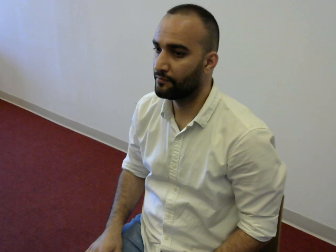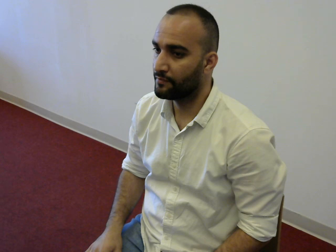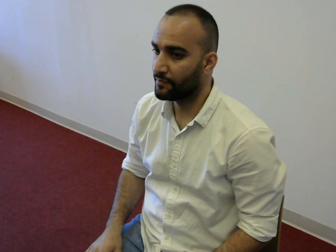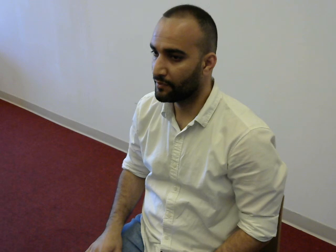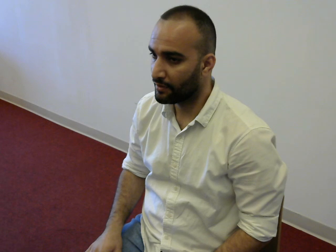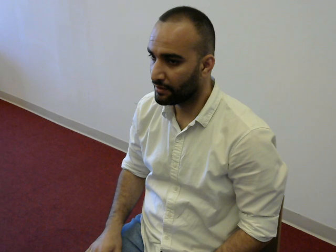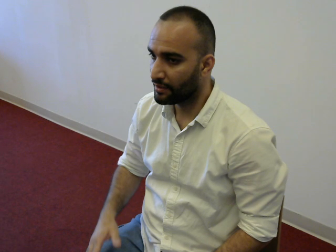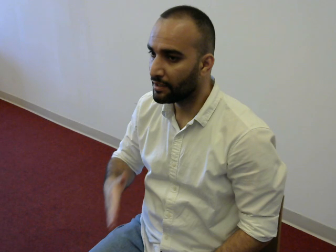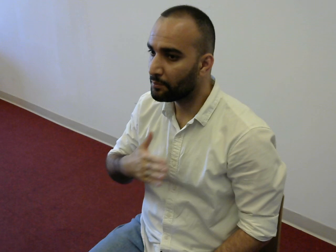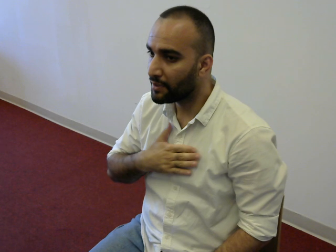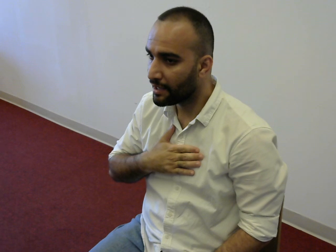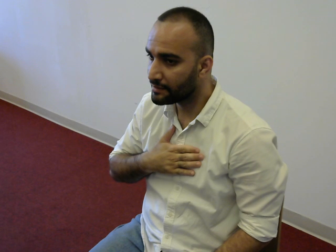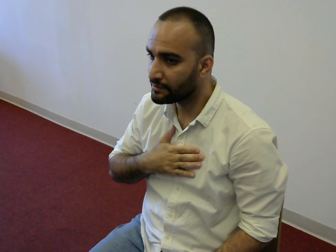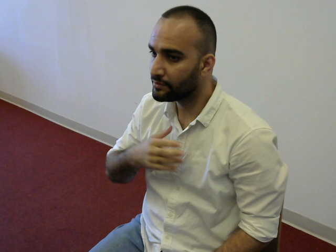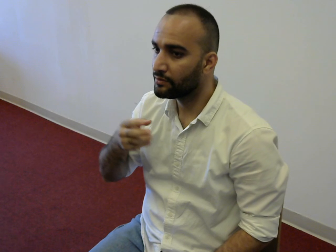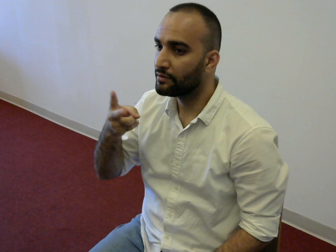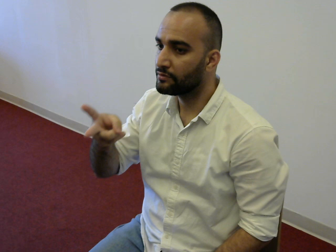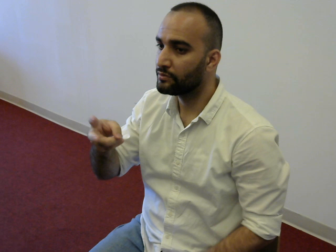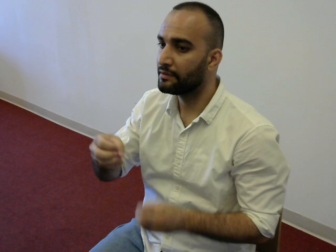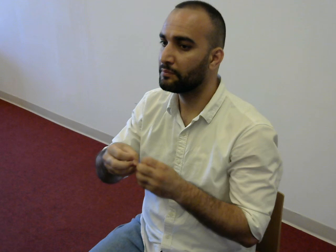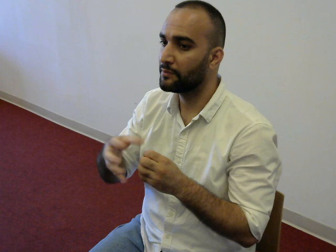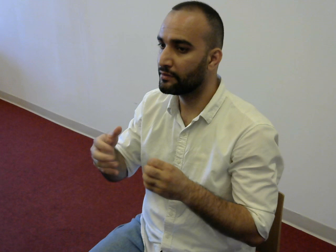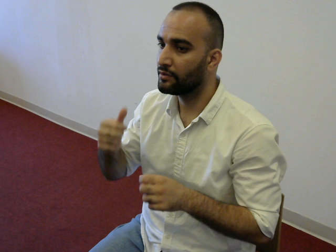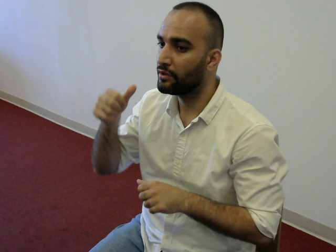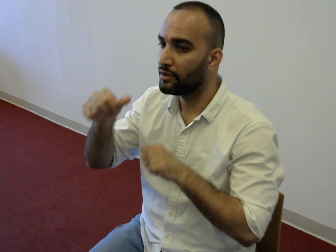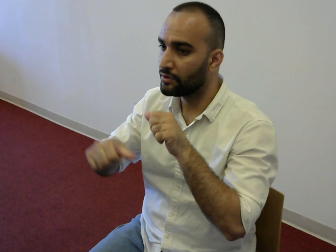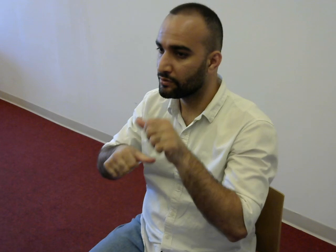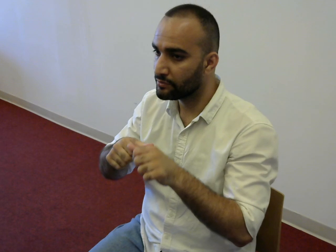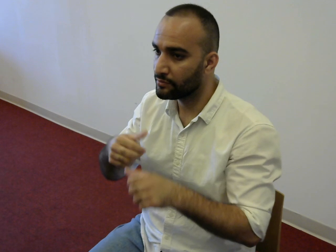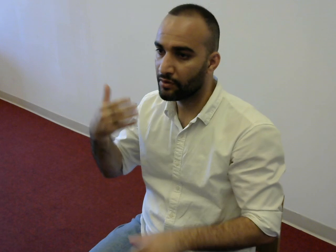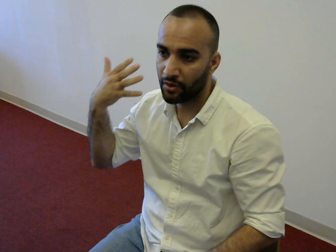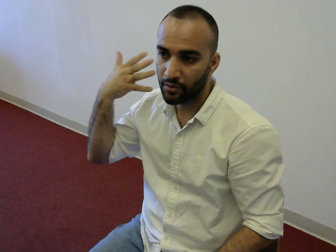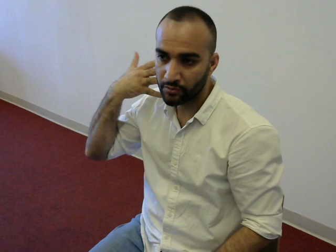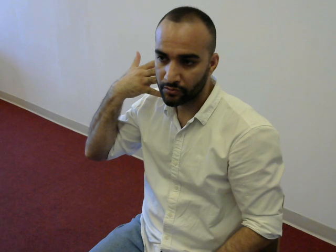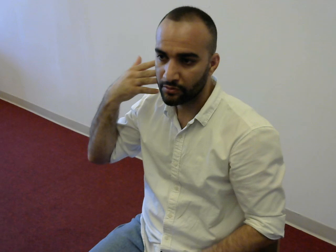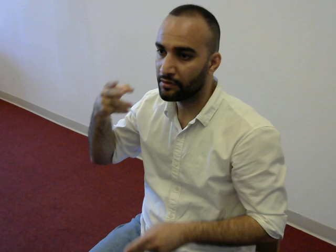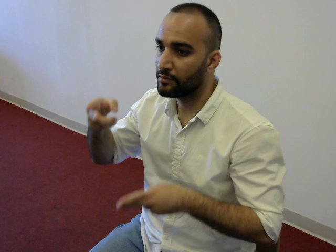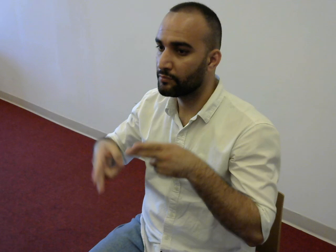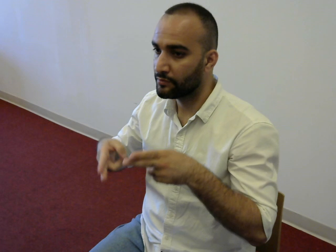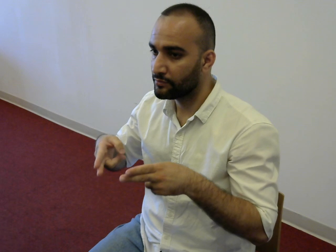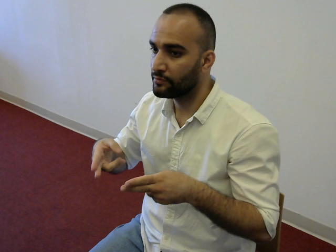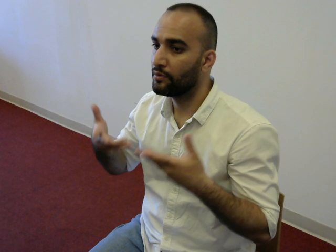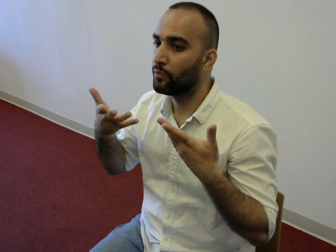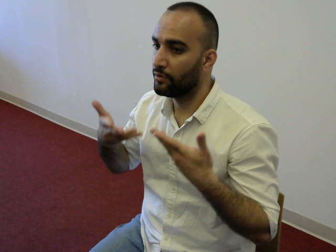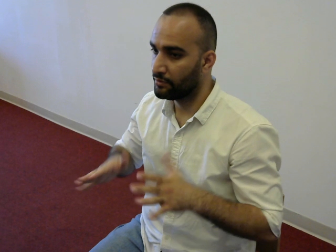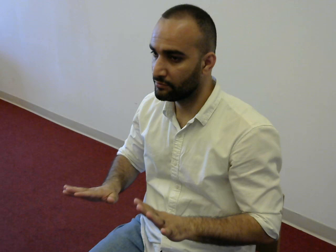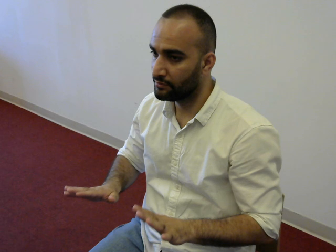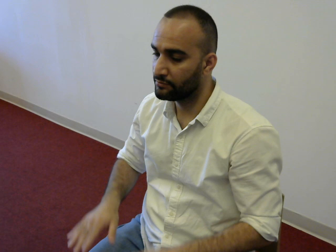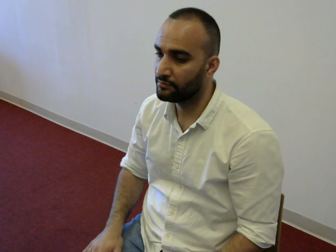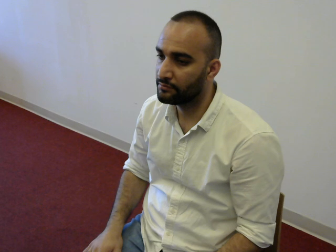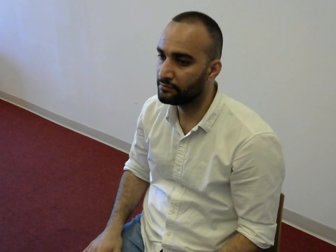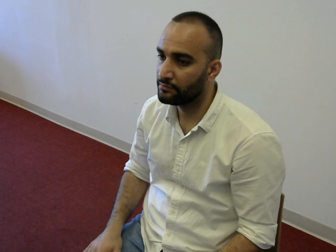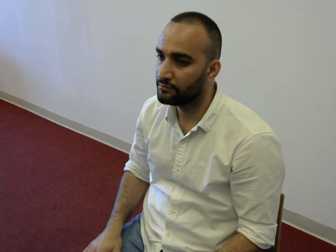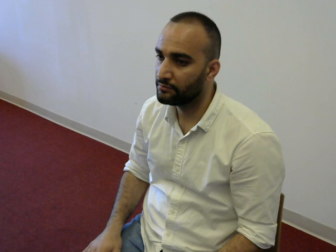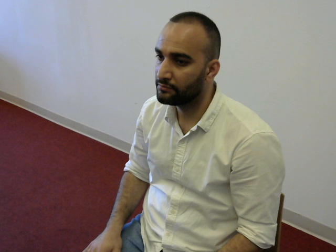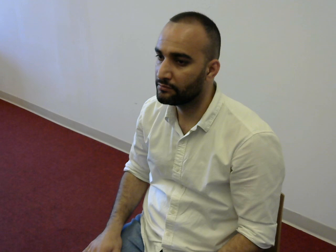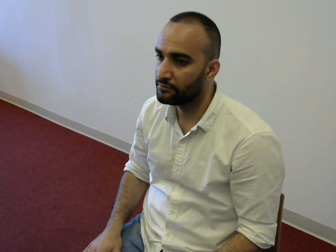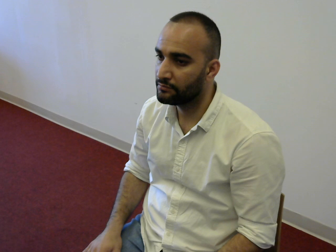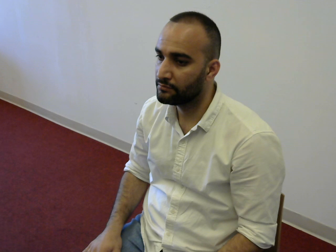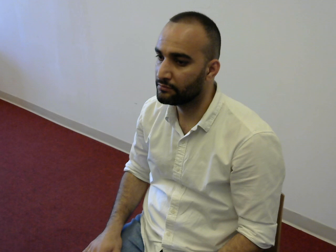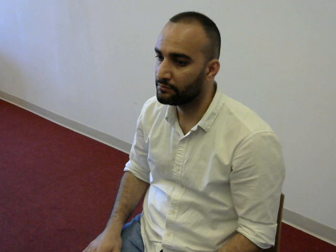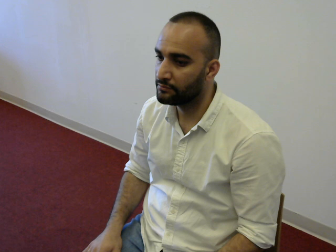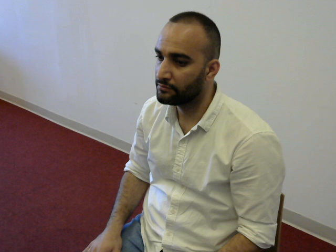Mən 2015-ci ildə koxlear implant əməliyyatı keçirmişəm